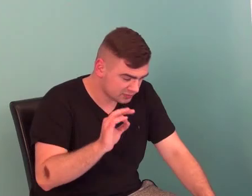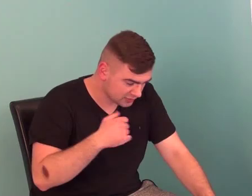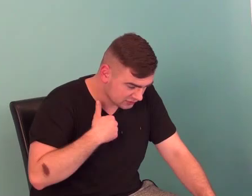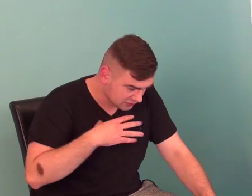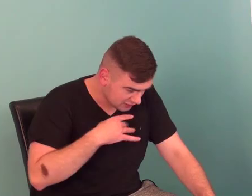Mam wolne.